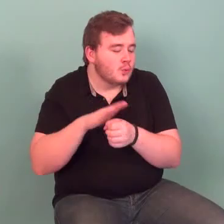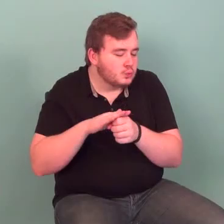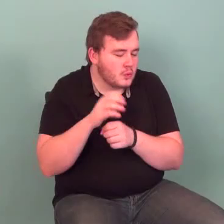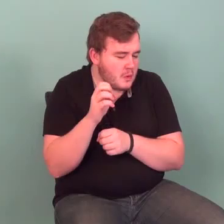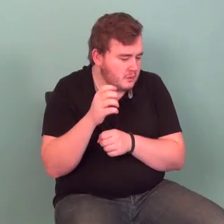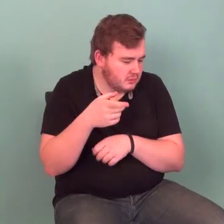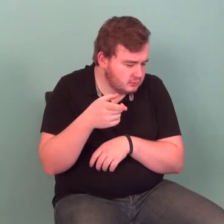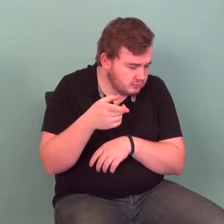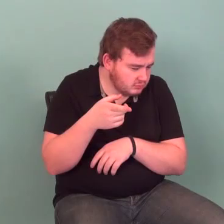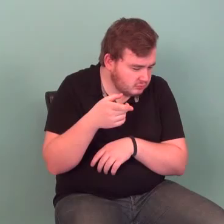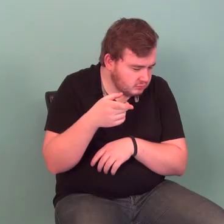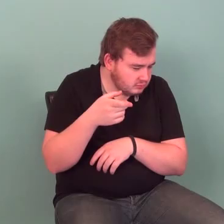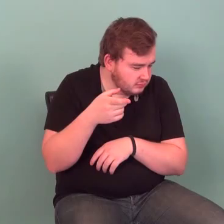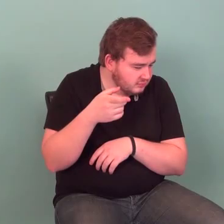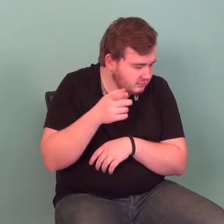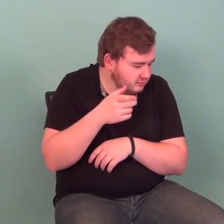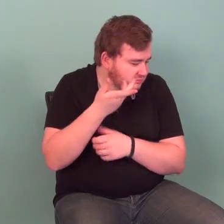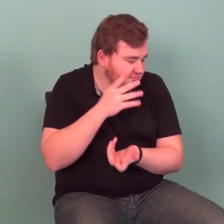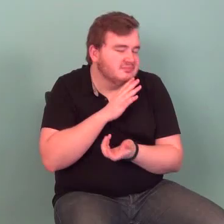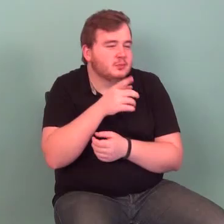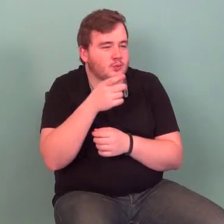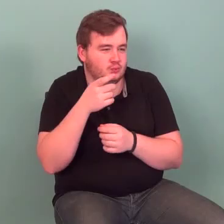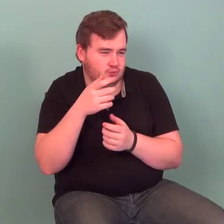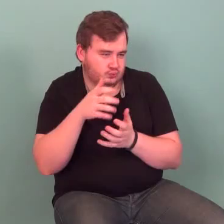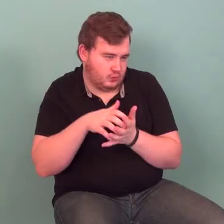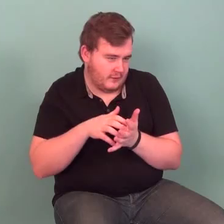Chyba truskawki.